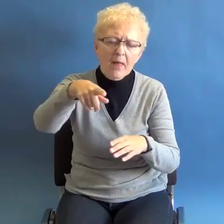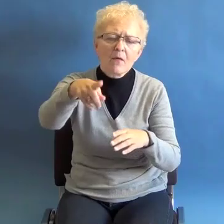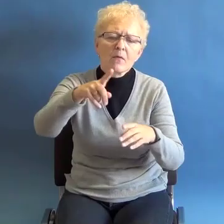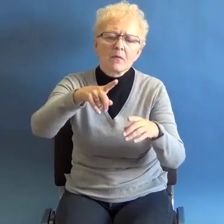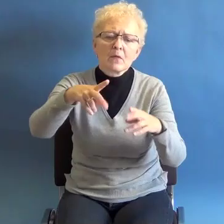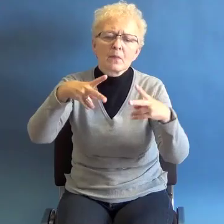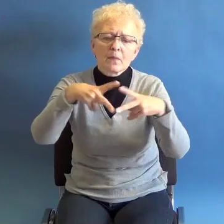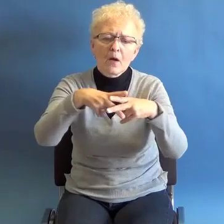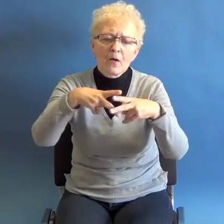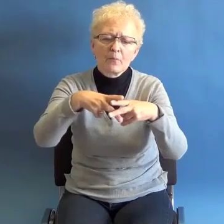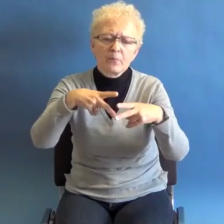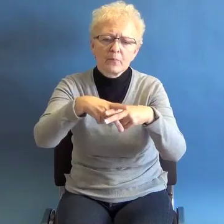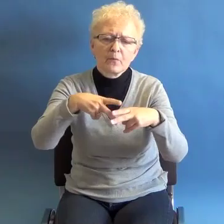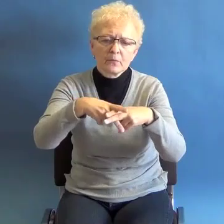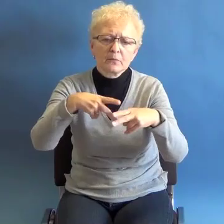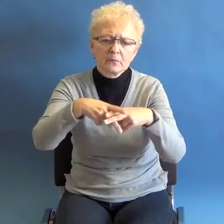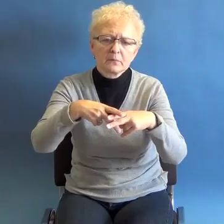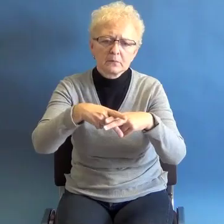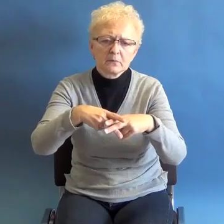Koń...